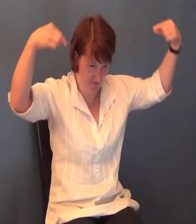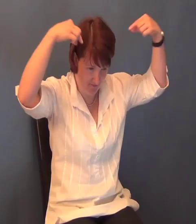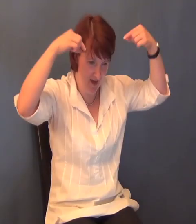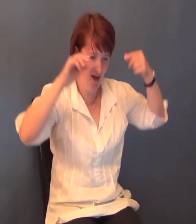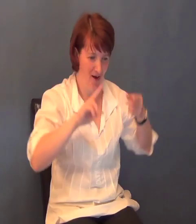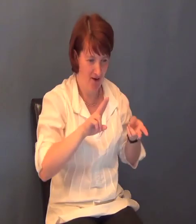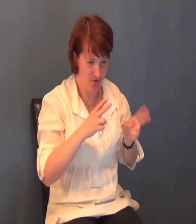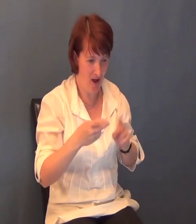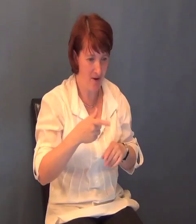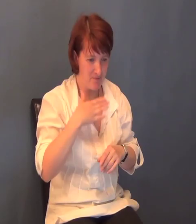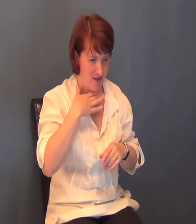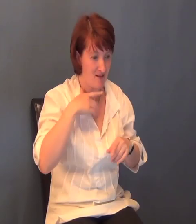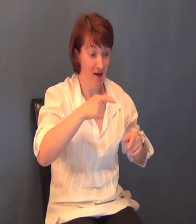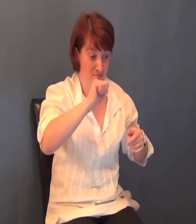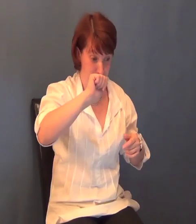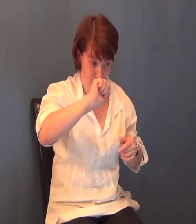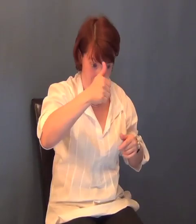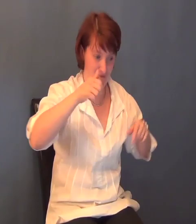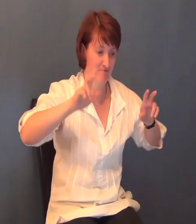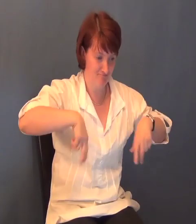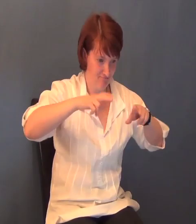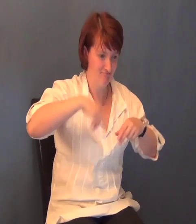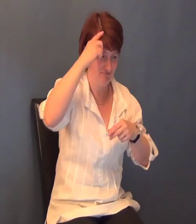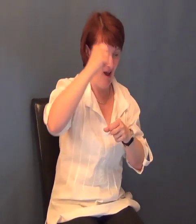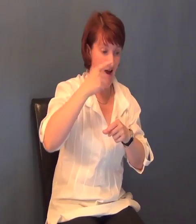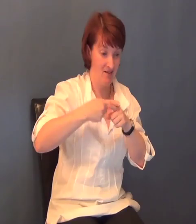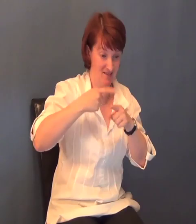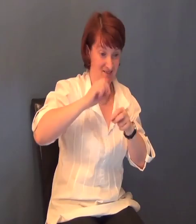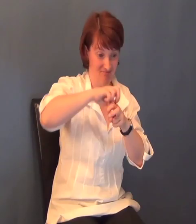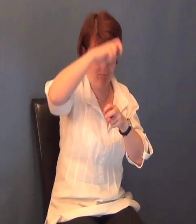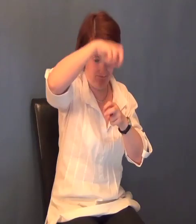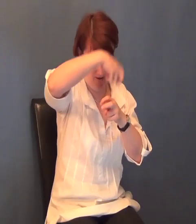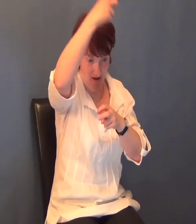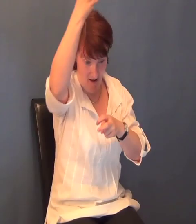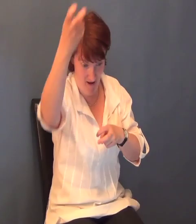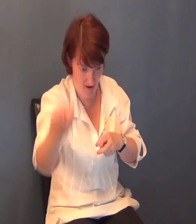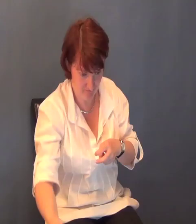Następnie ten pies, najpierw pies biega, a ten na głowie za chwilę ma upaść i upada.